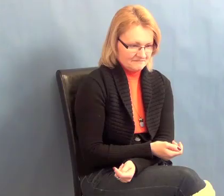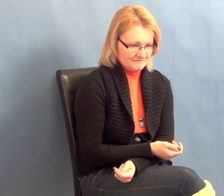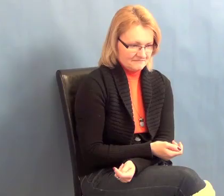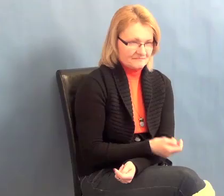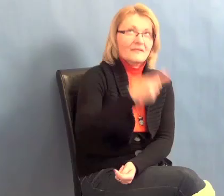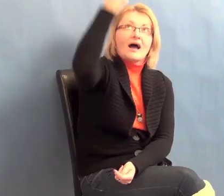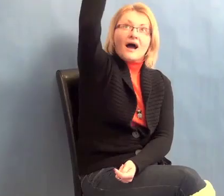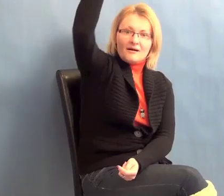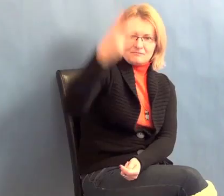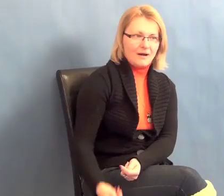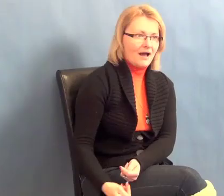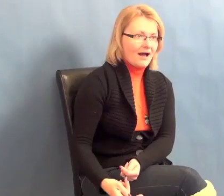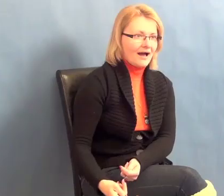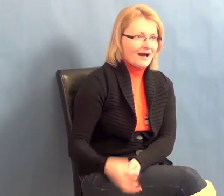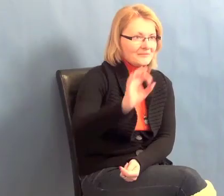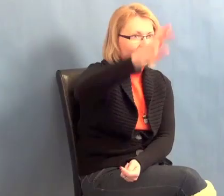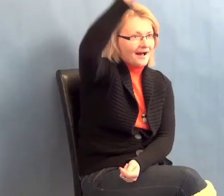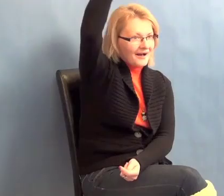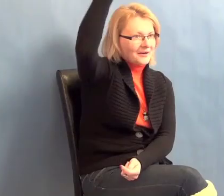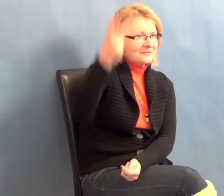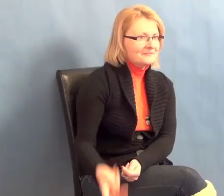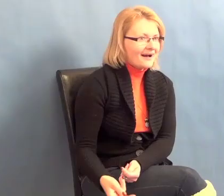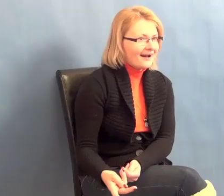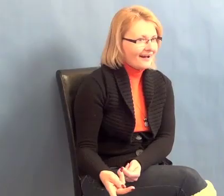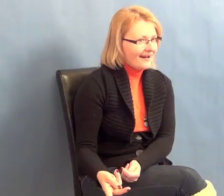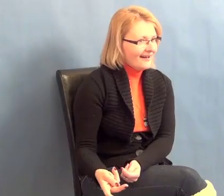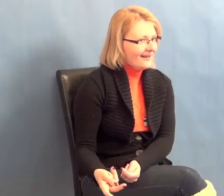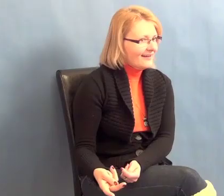Upadać z wysokości, tak z wysokości.